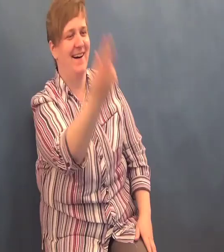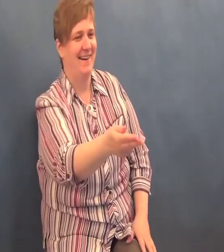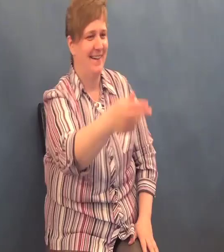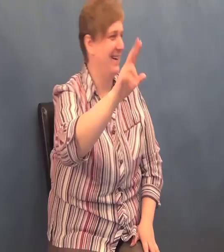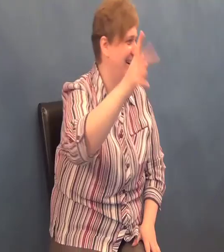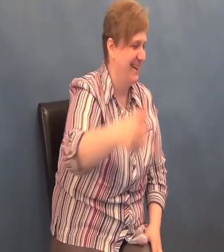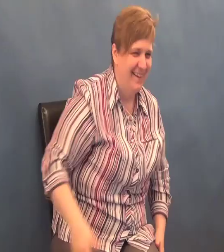Po raz trzeci.